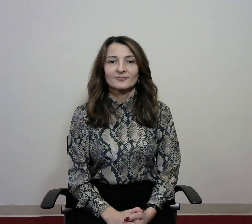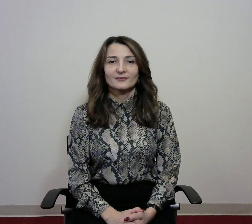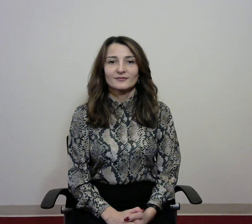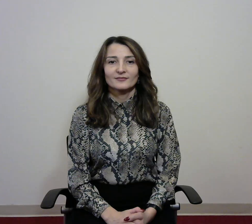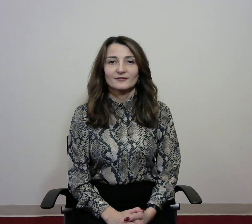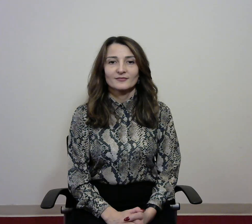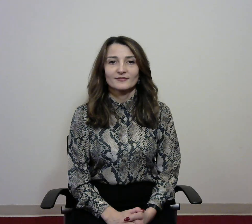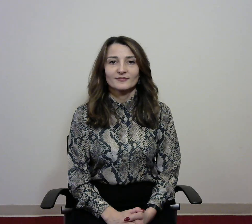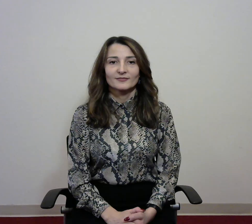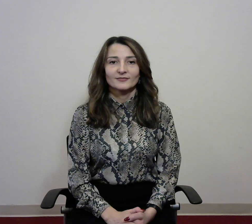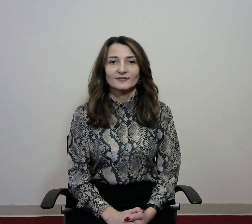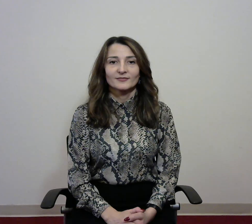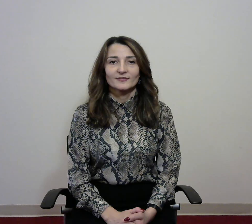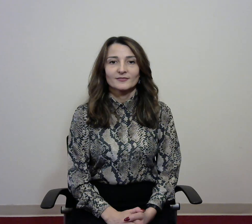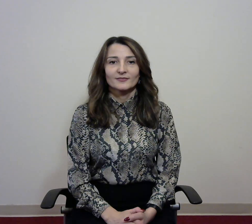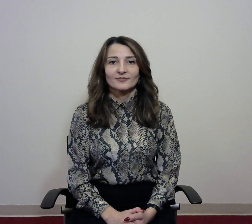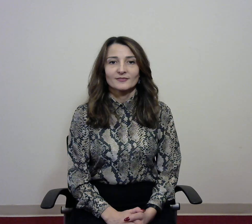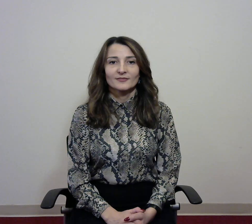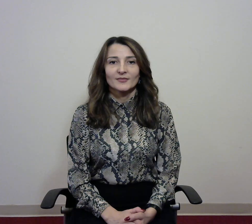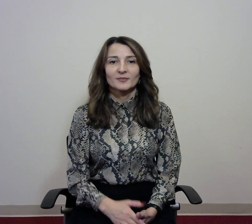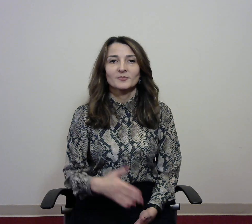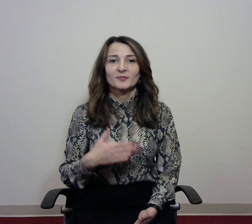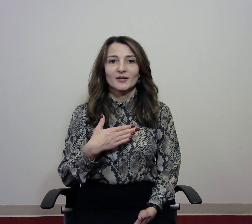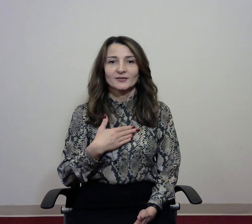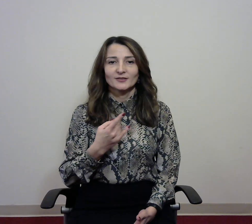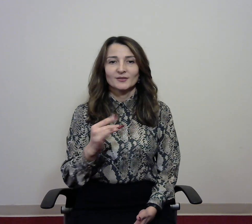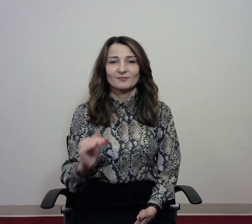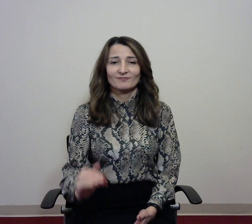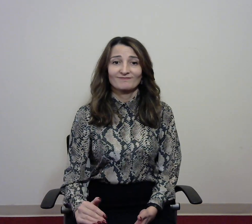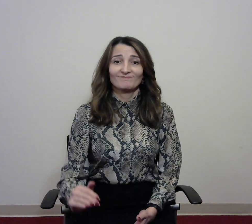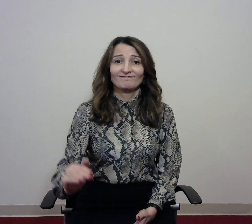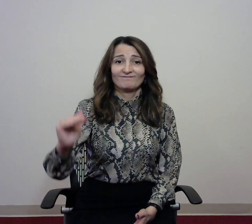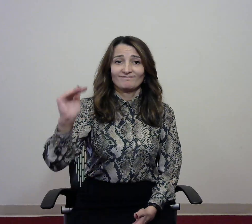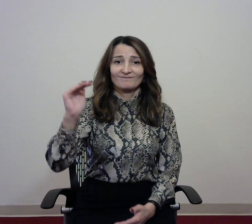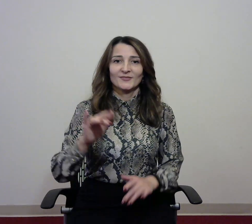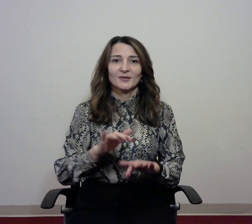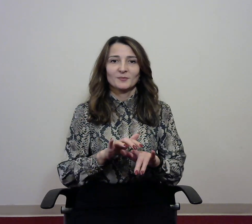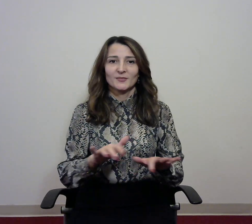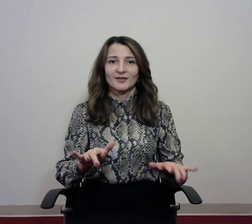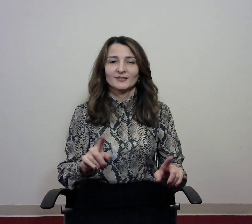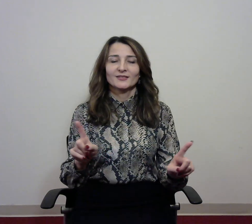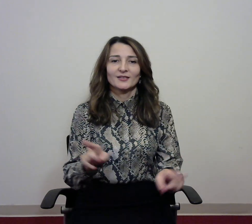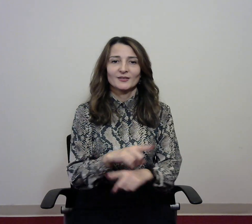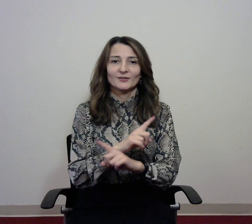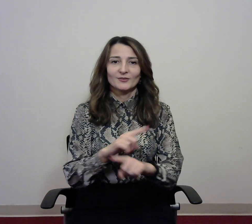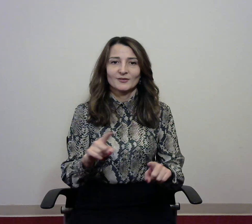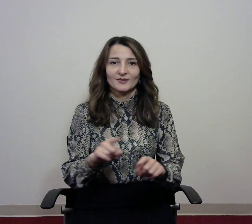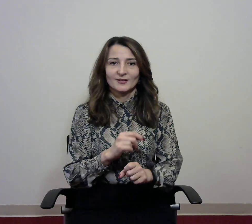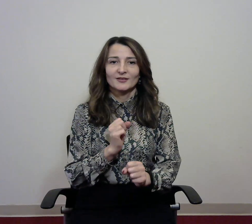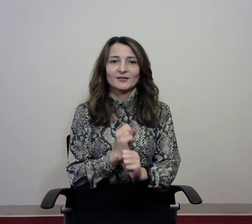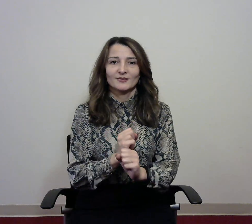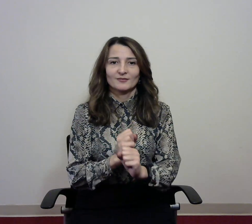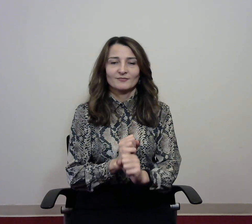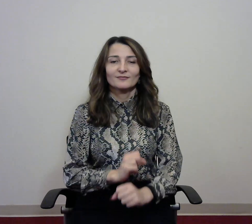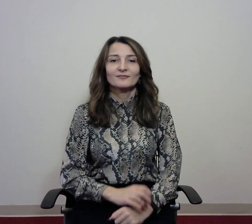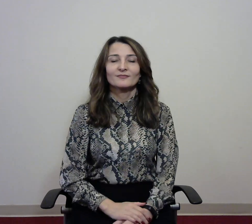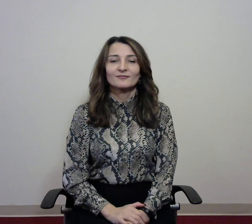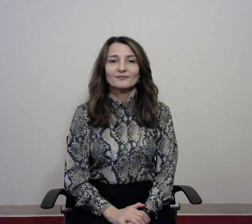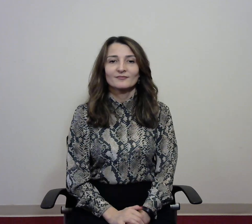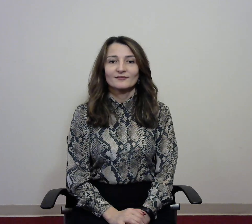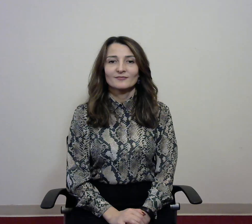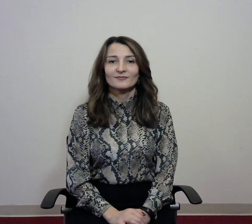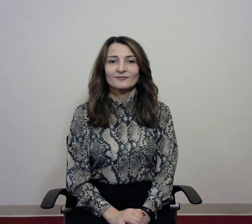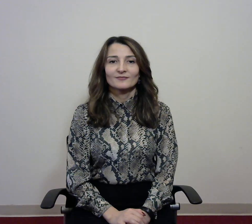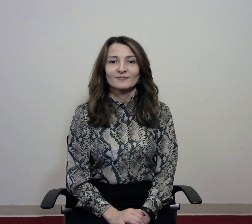Mən uşaq vaxtından pianoda ifa edirəm